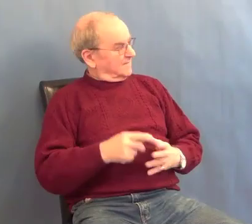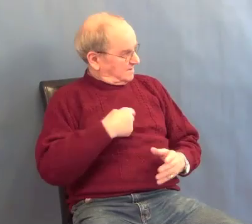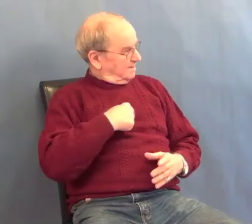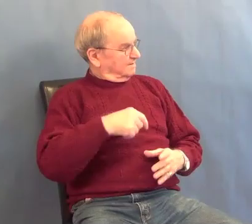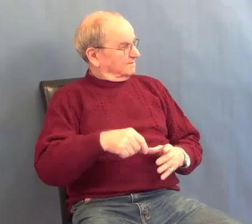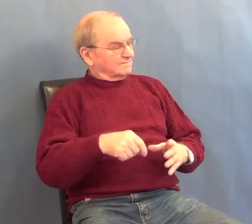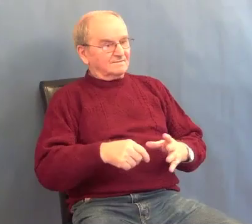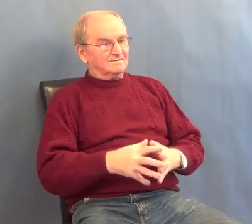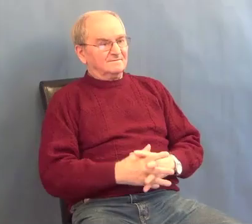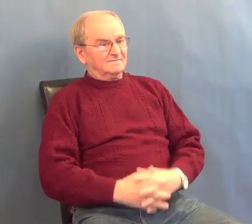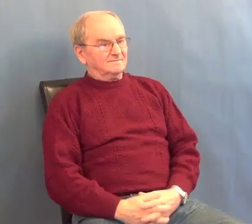Ja gotuję.